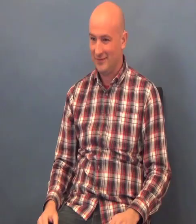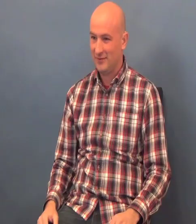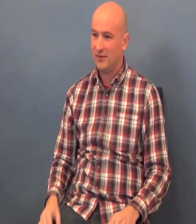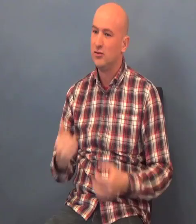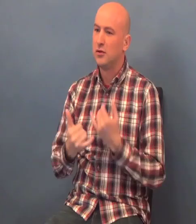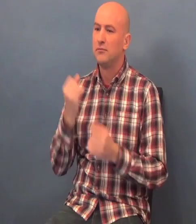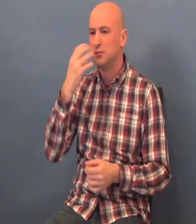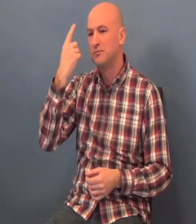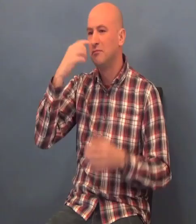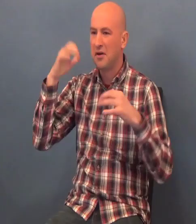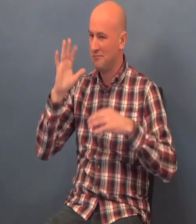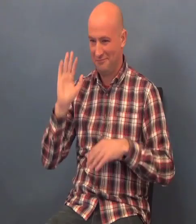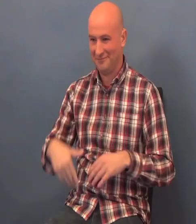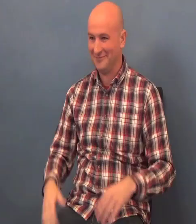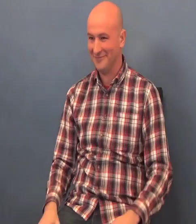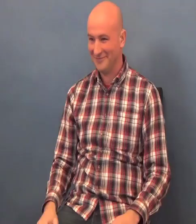Jeżeli pogoda będzie brzydka i będzie padać, to nie przeszkadza?